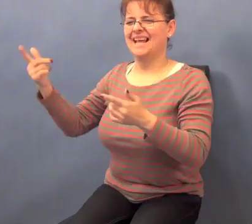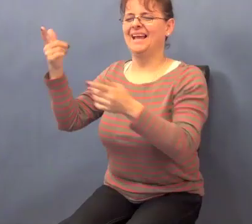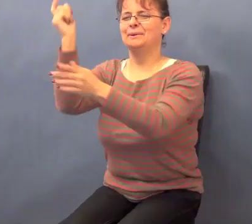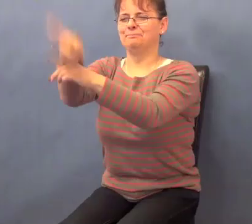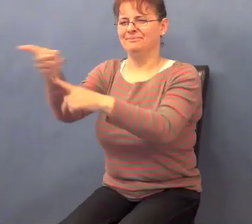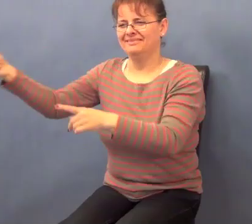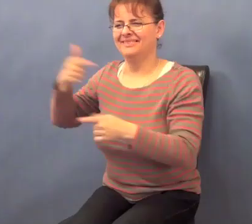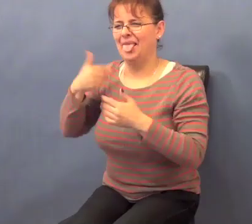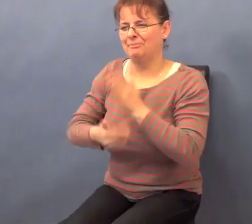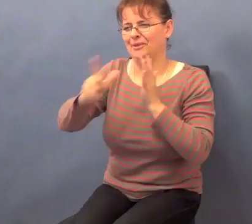On chce pokonać cię.